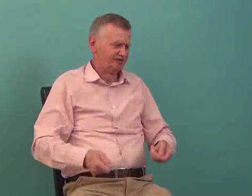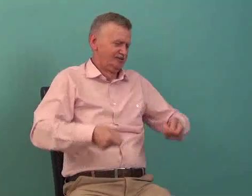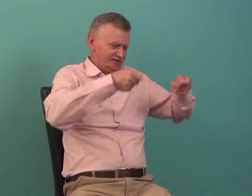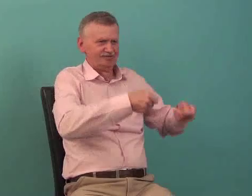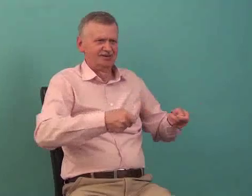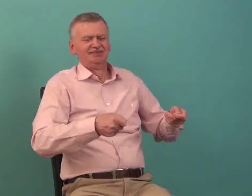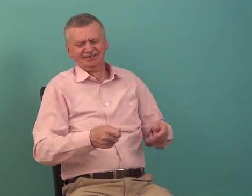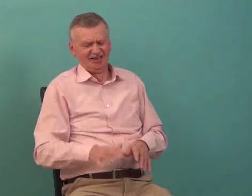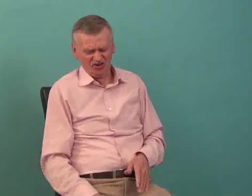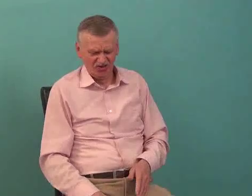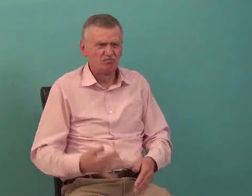Chłopaka boli noga.